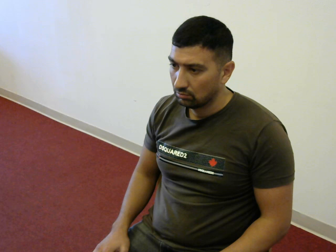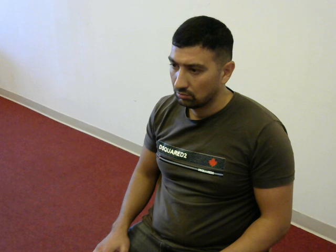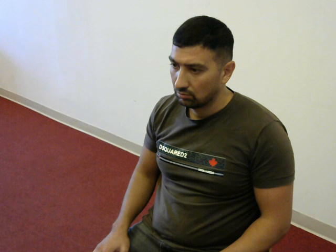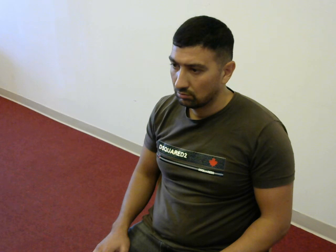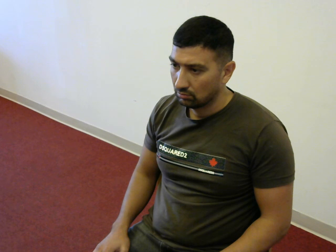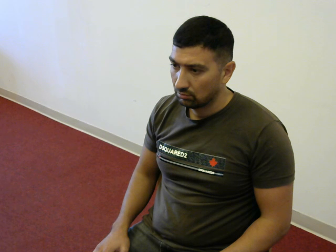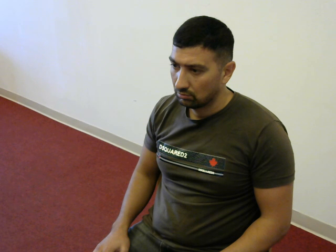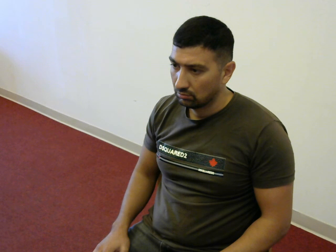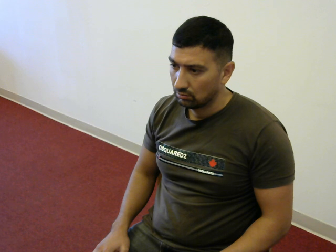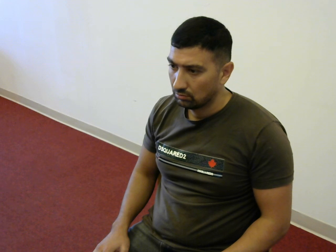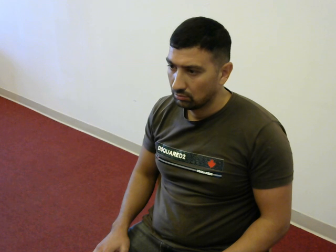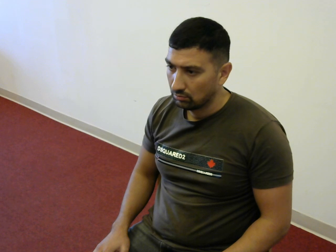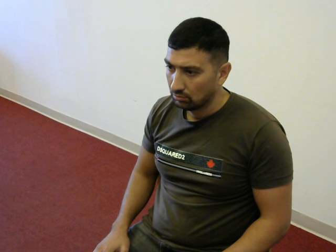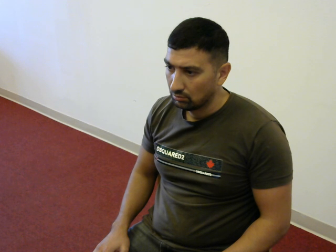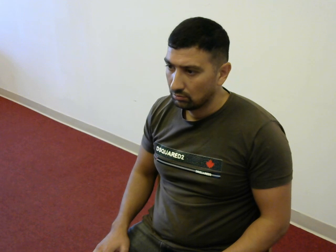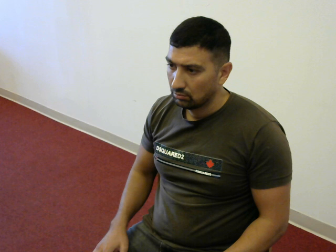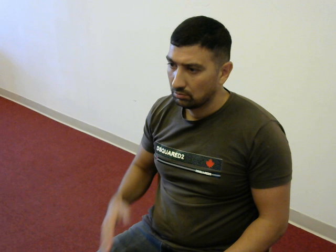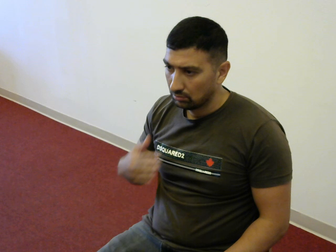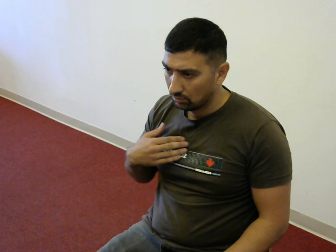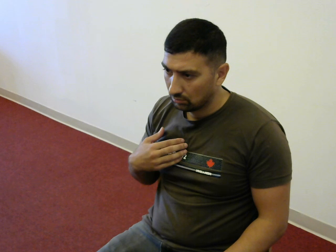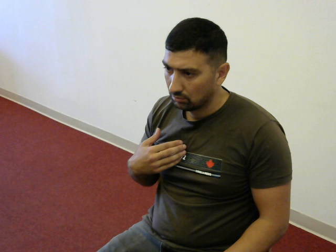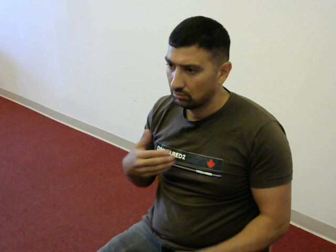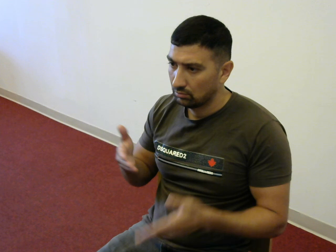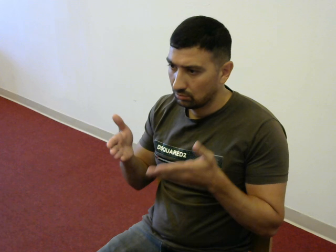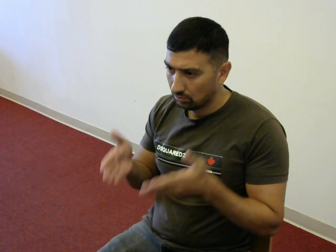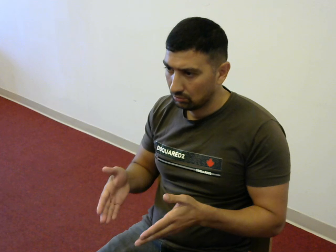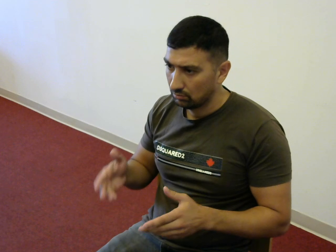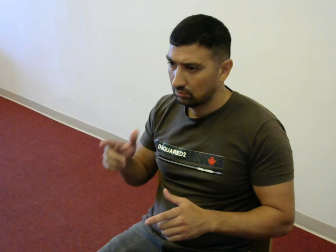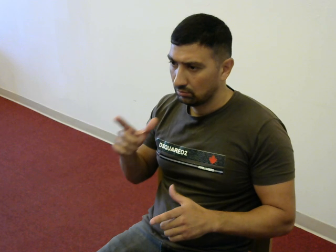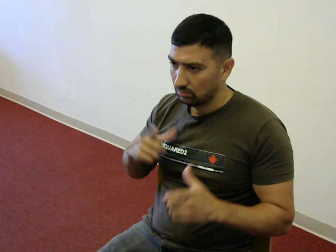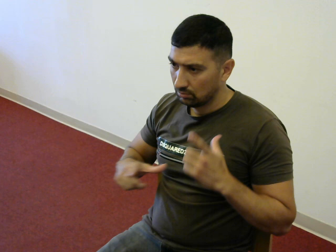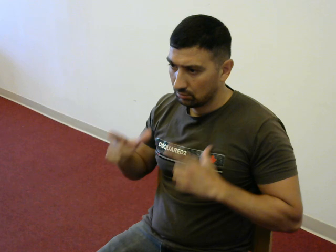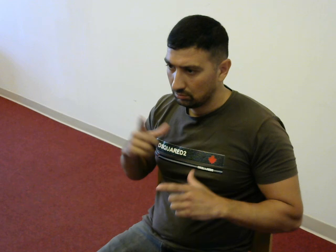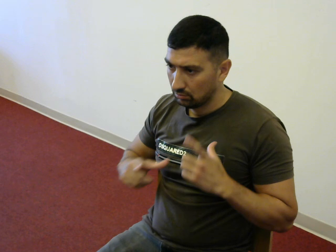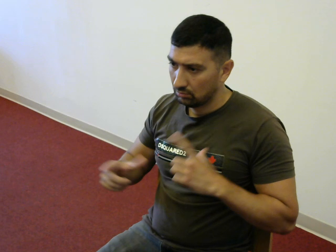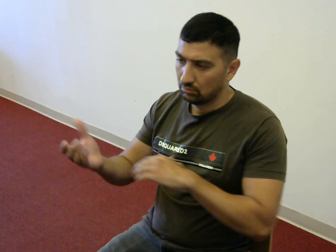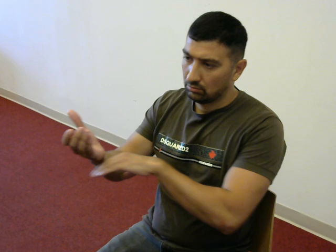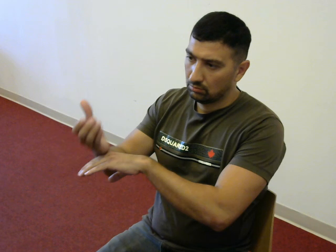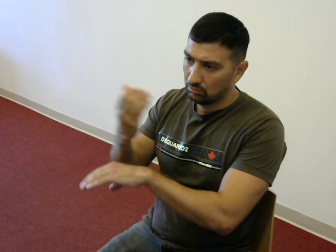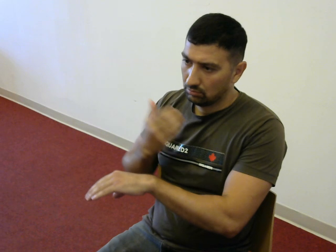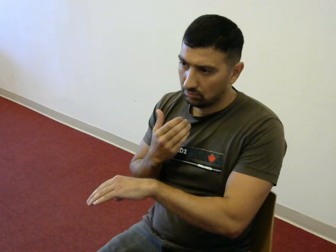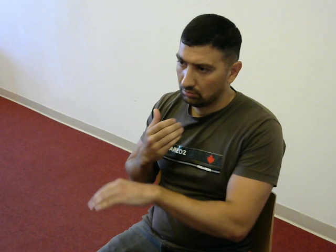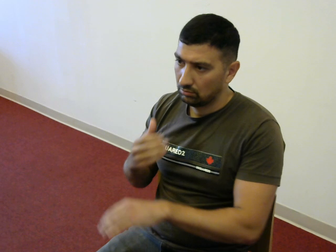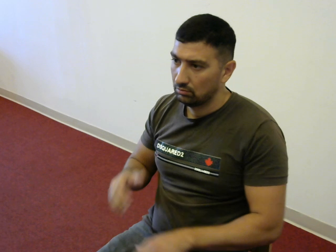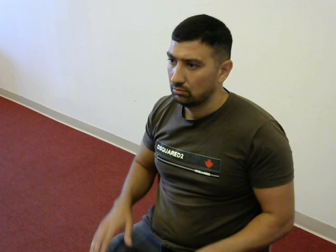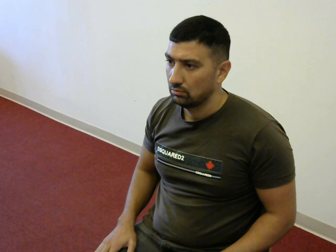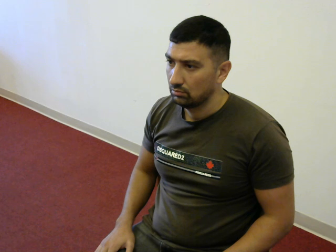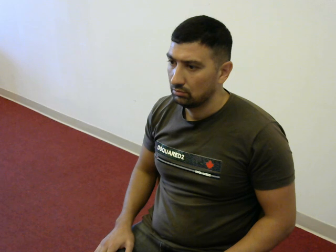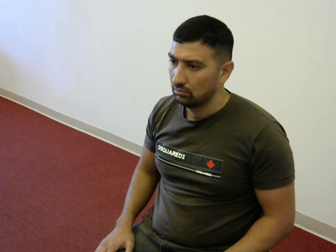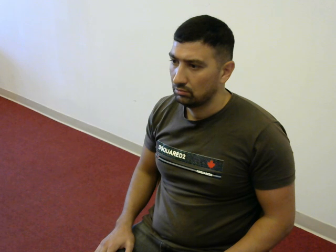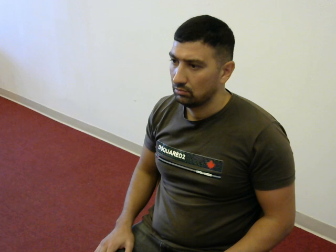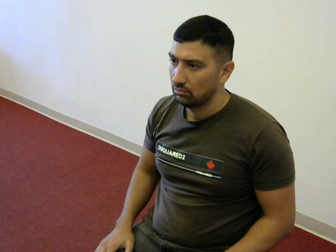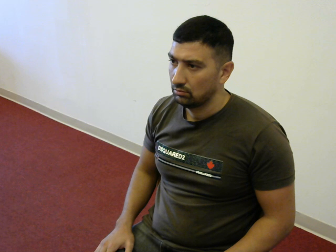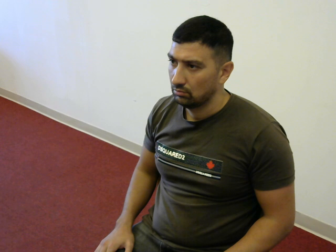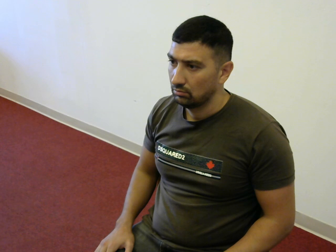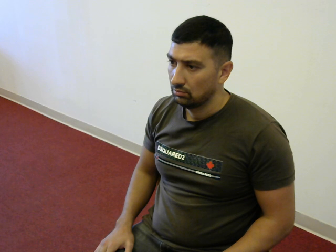Məni bura müəllim göndərib